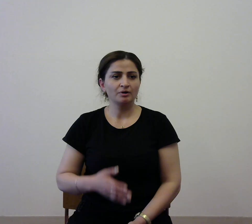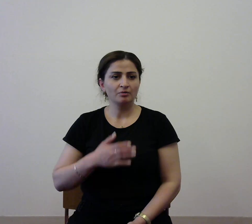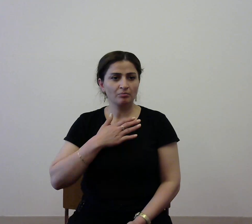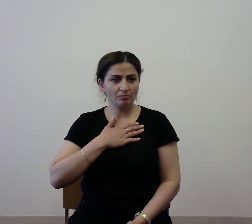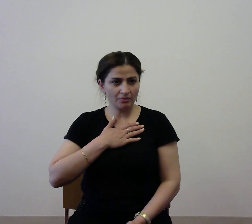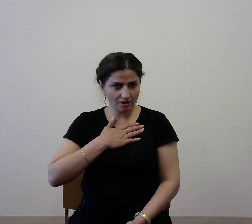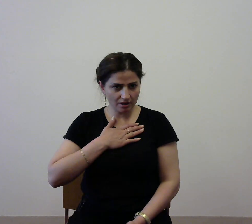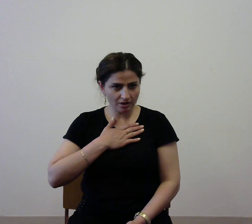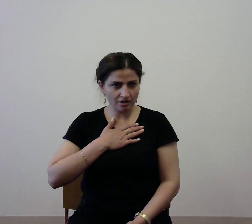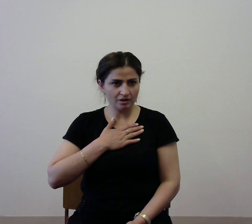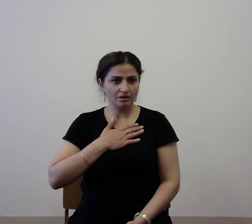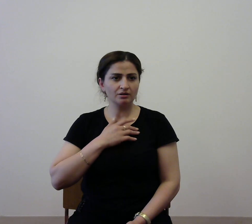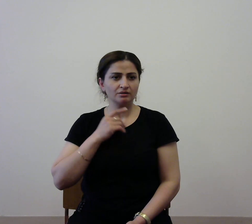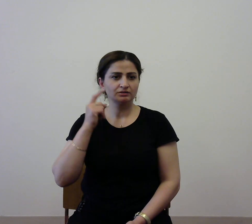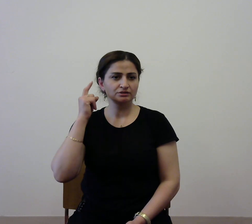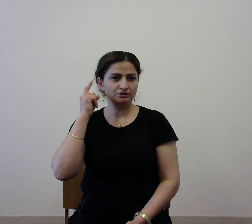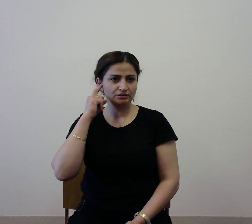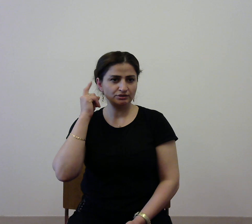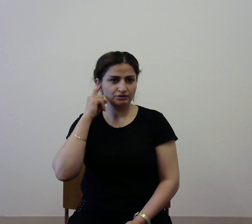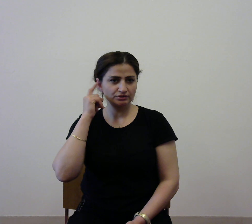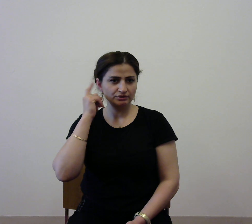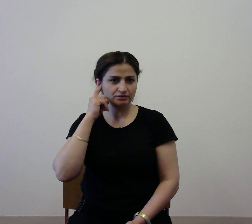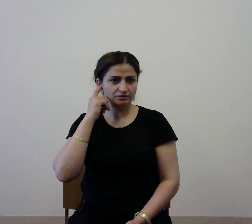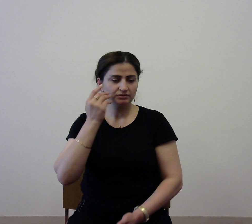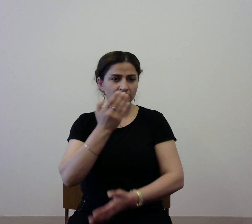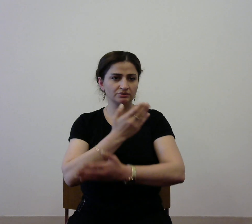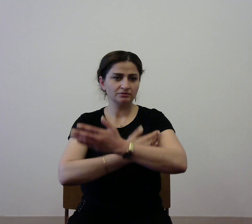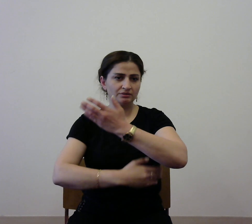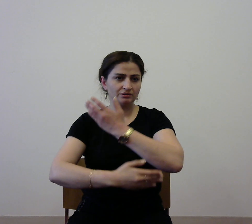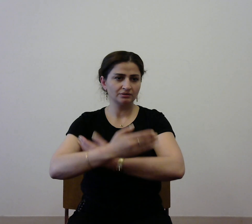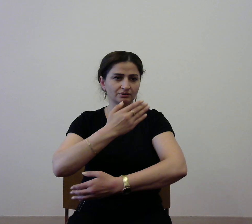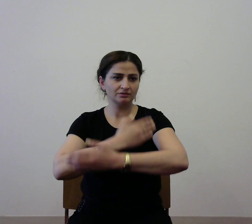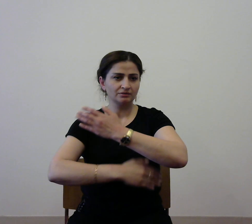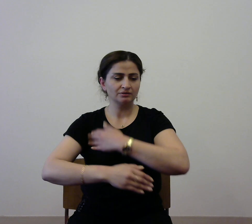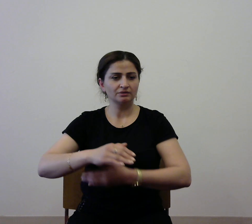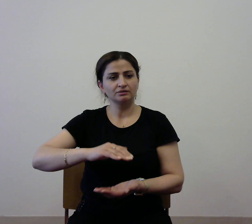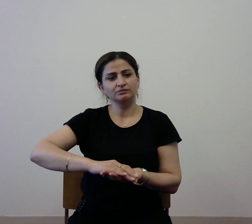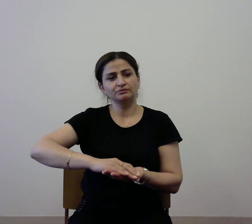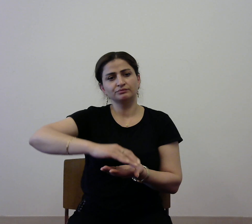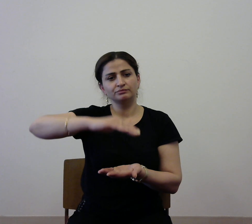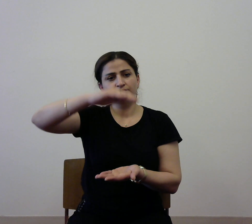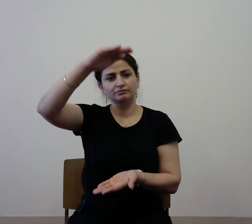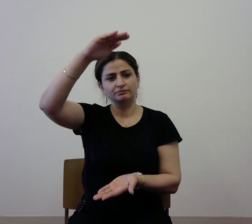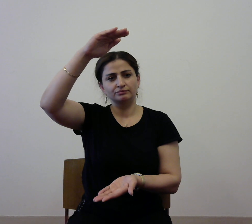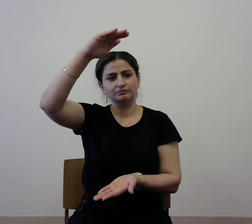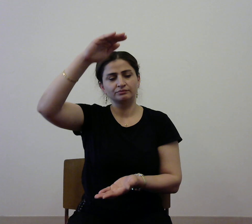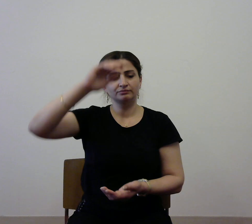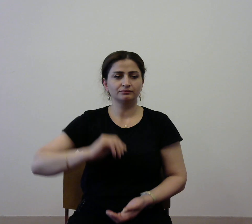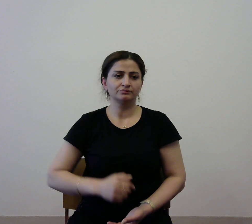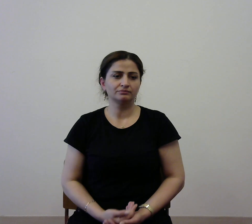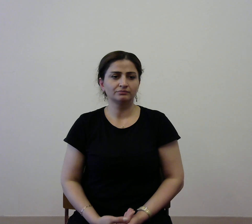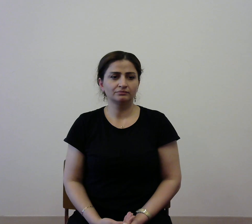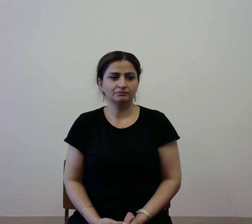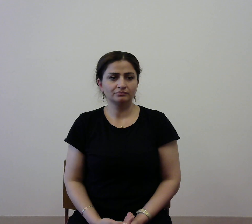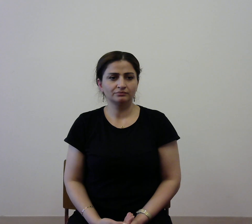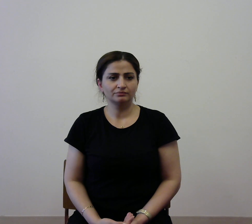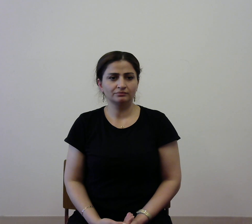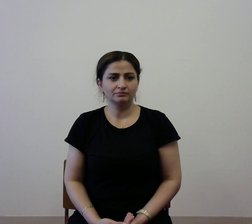Mənim eşitmə məhdudiyyətim anadangəlmədir